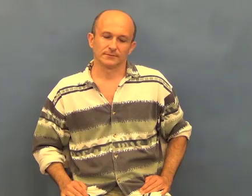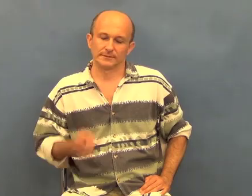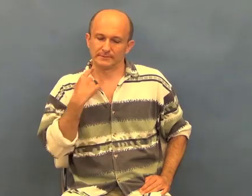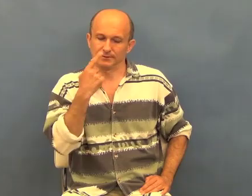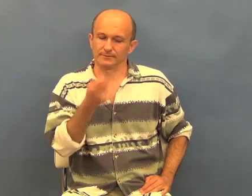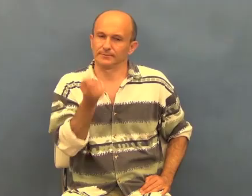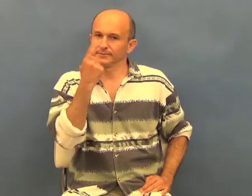Jestem zaskoczony.